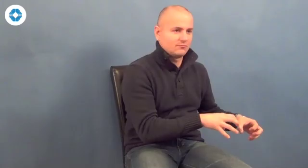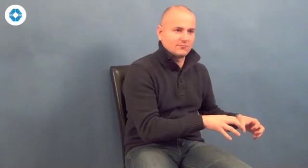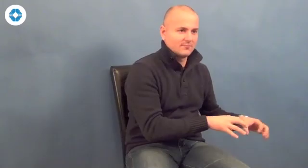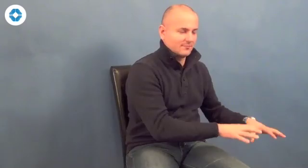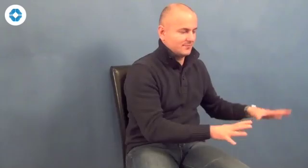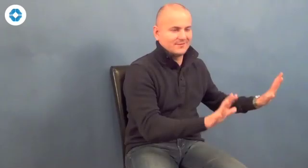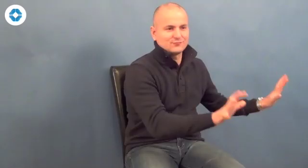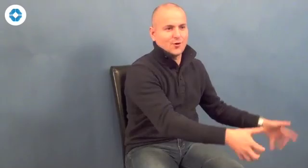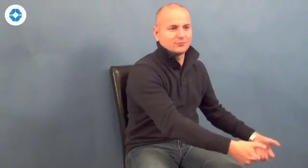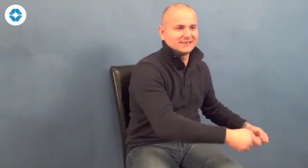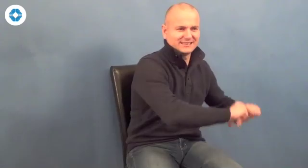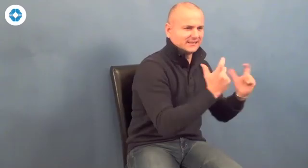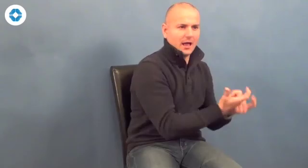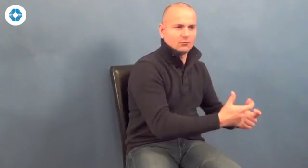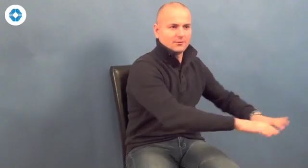Bierze cały kosz.